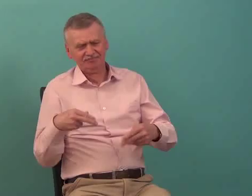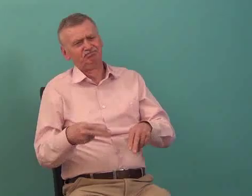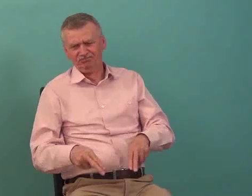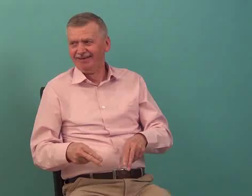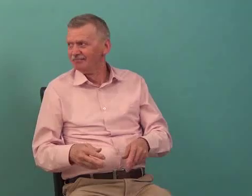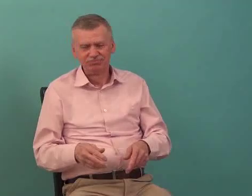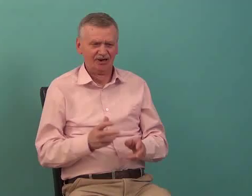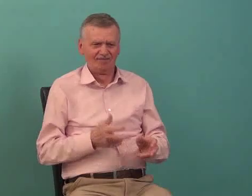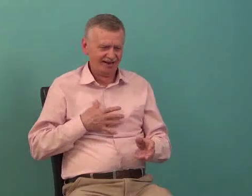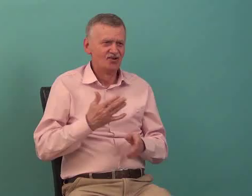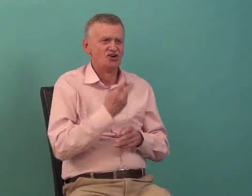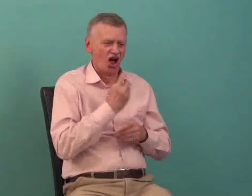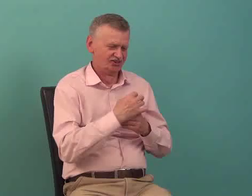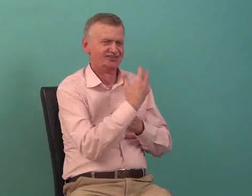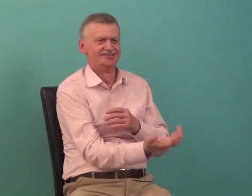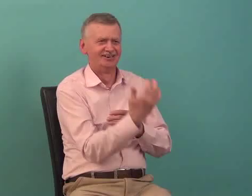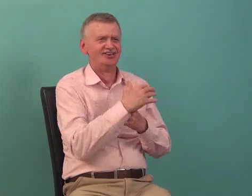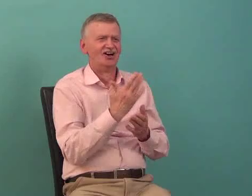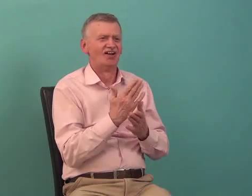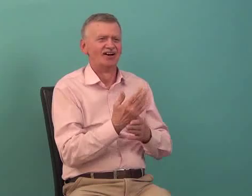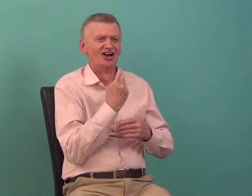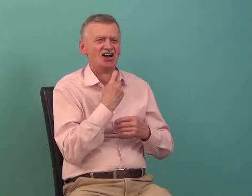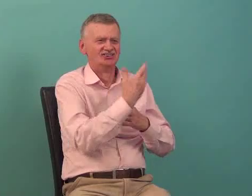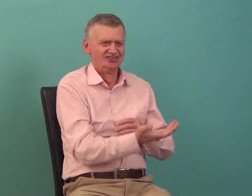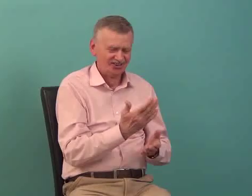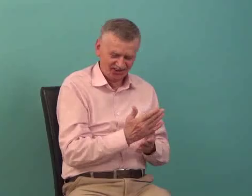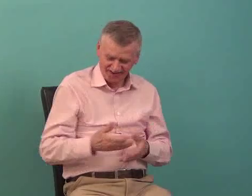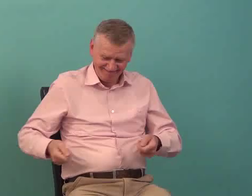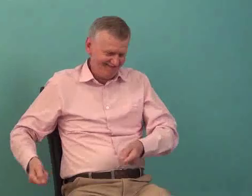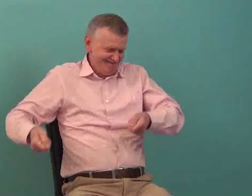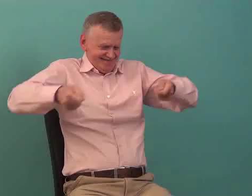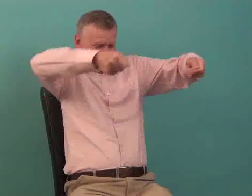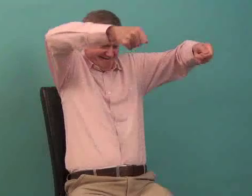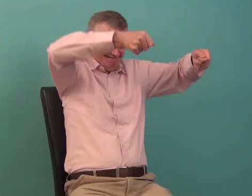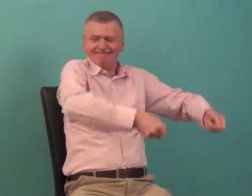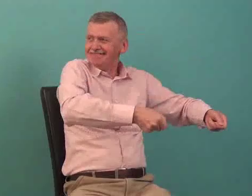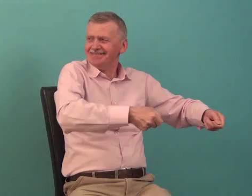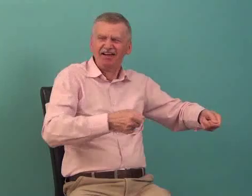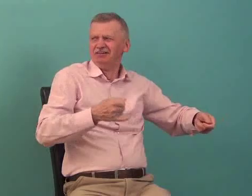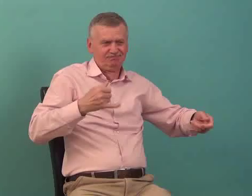Stawia kosz na przednim bagażniku roweru.